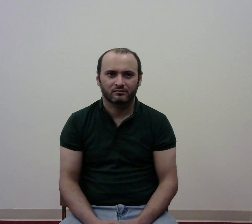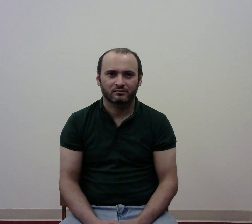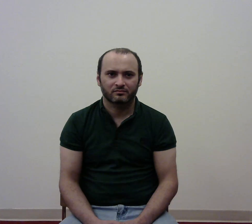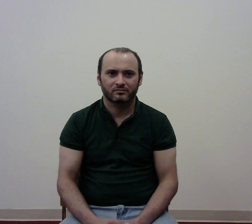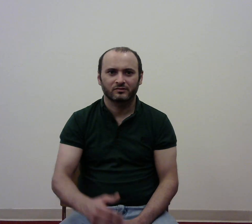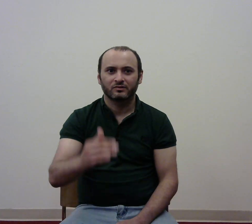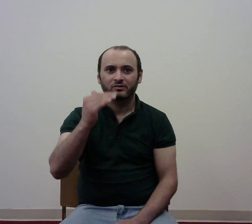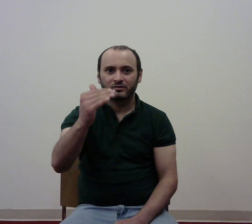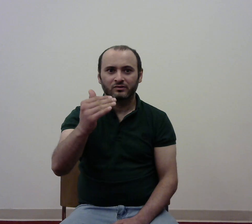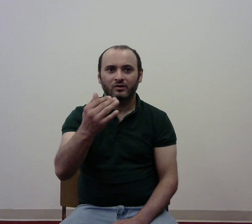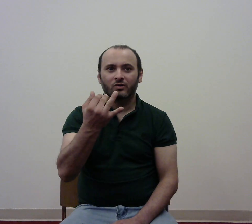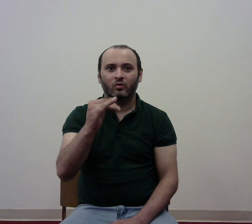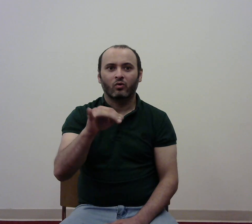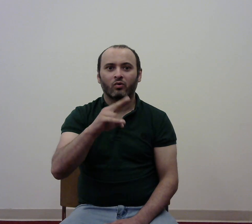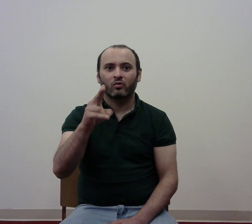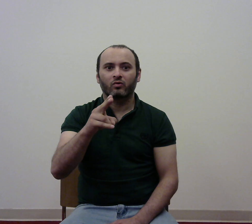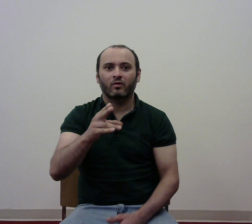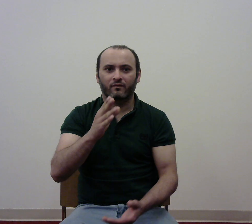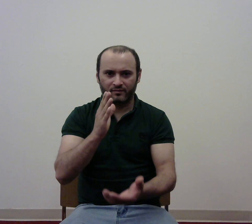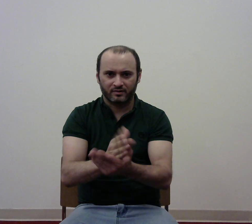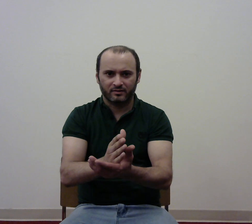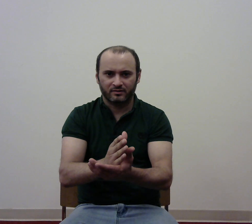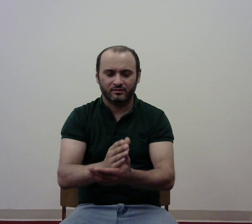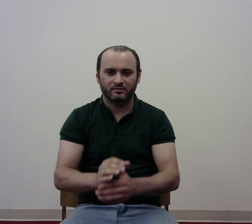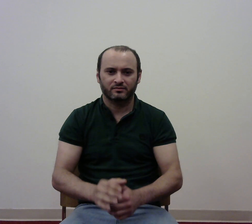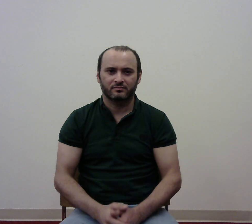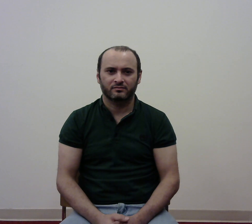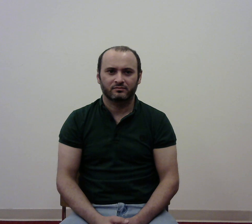Sizdə yod varmı?